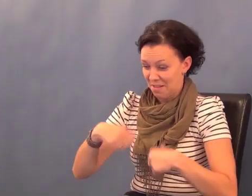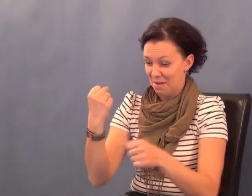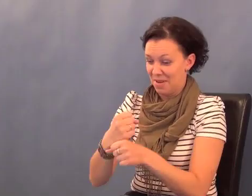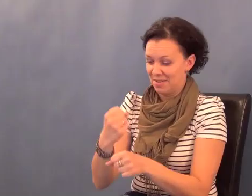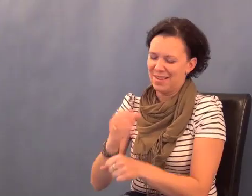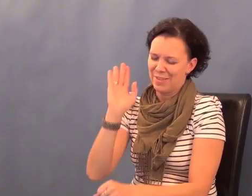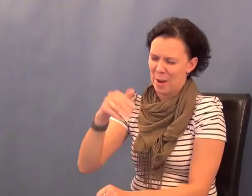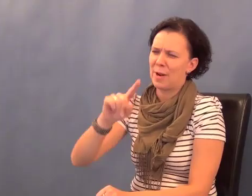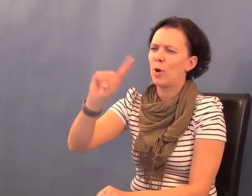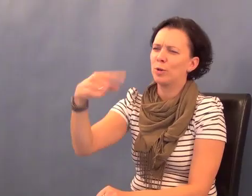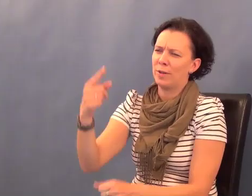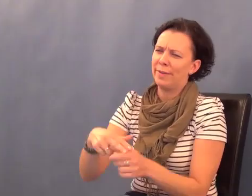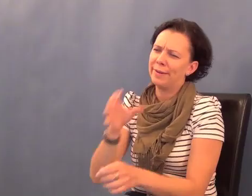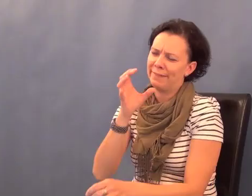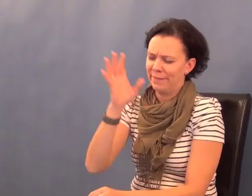Dobra, na godzinę wypić coś, możemy.